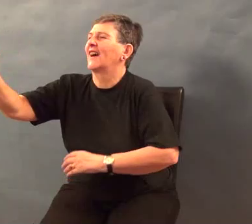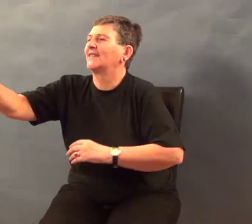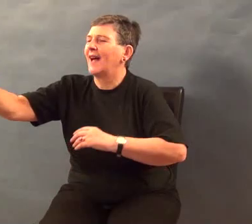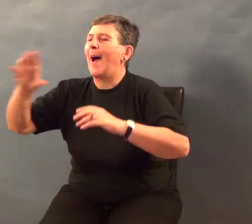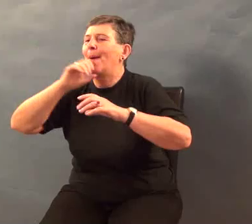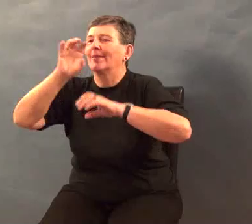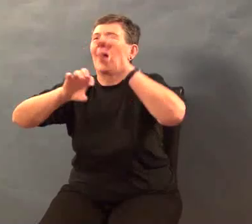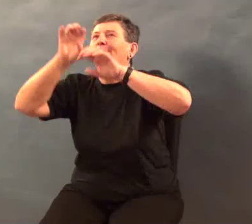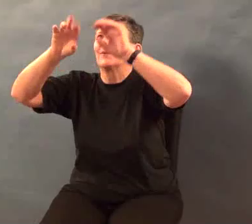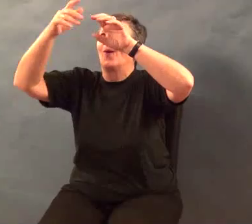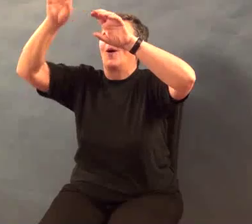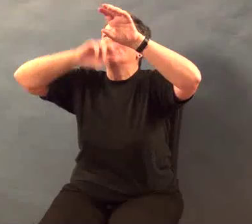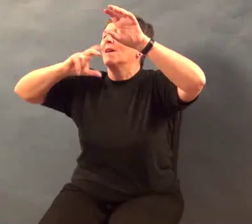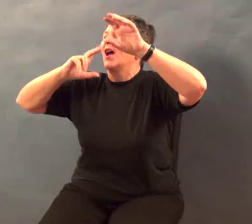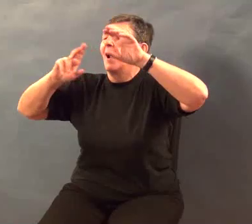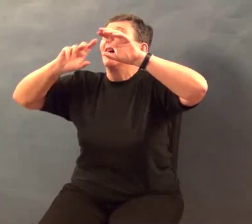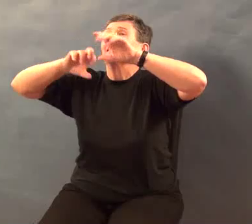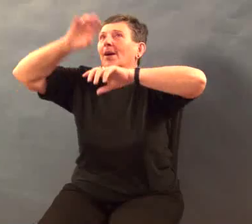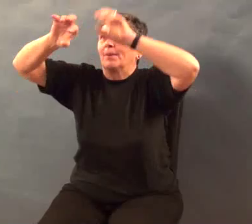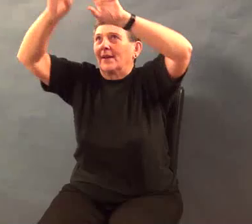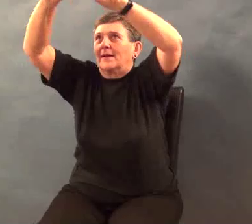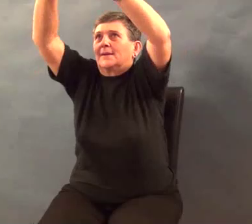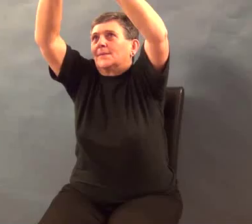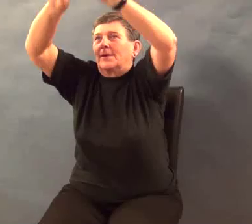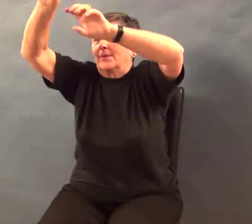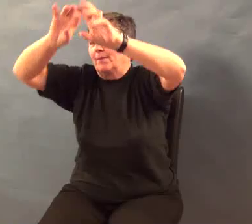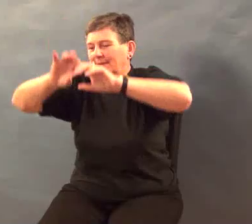A ten pan na drabinie kończy, schodzi na dół.